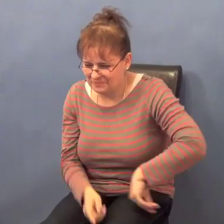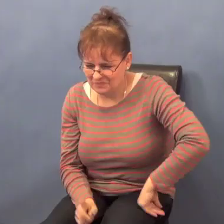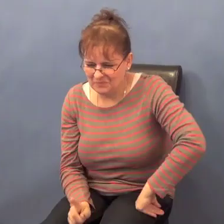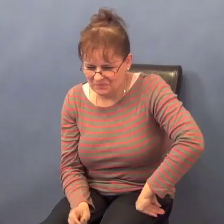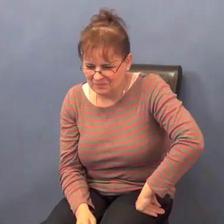Płot.